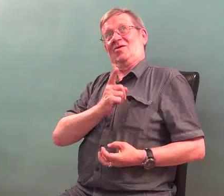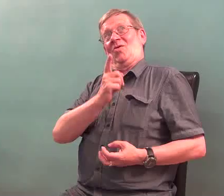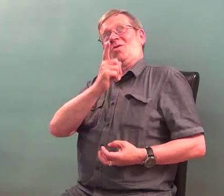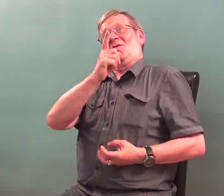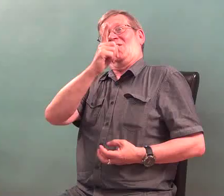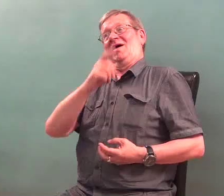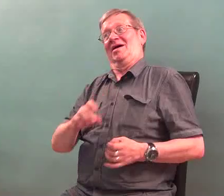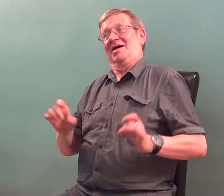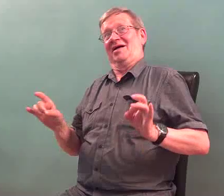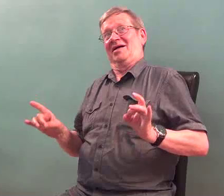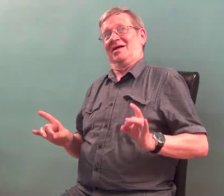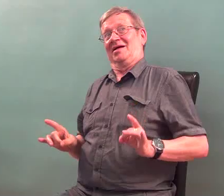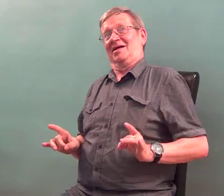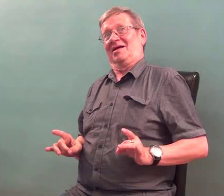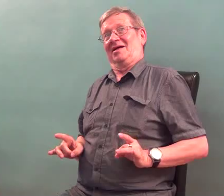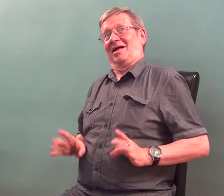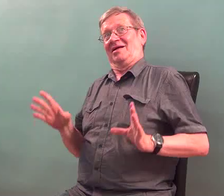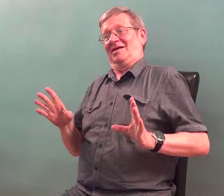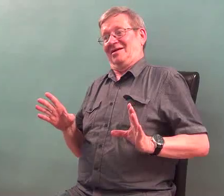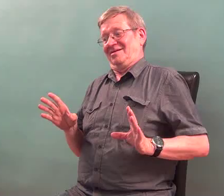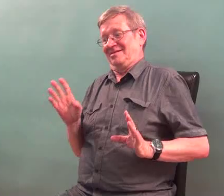Patrzy w górę, boi się.